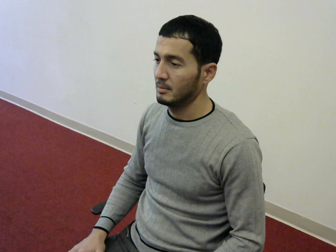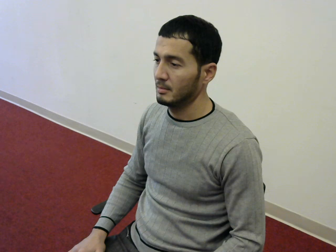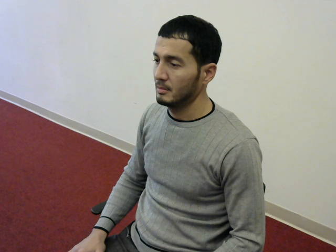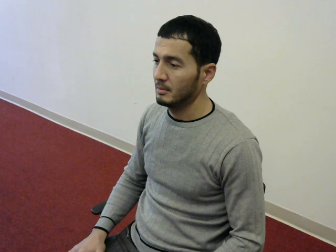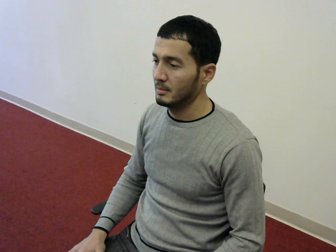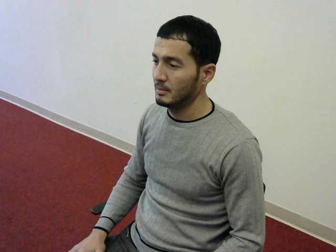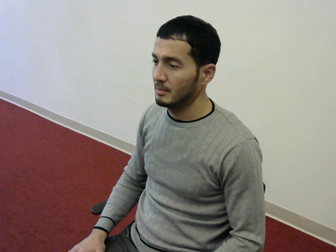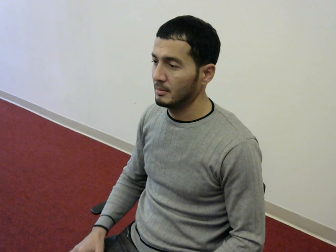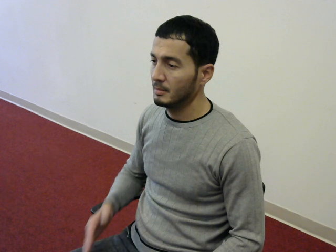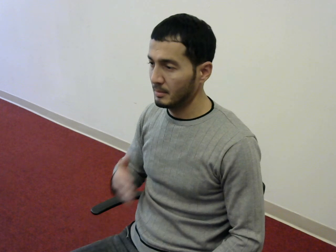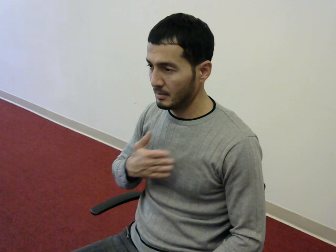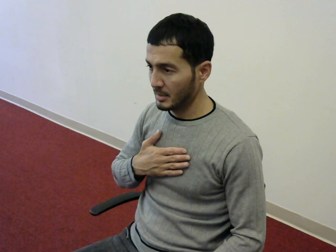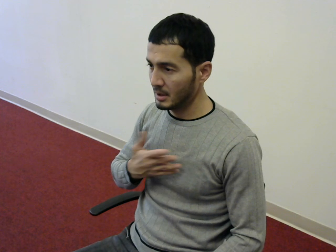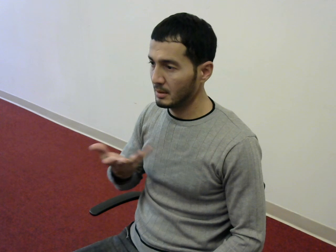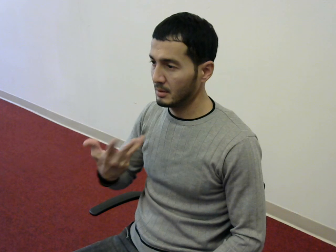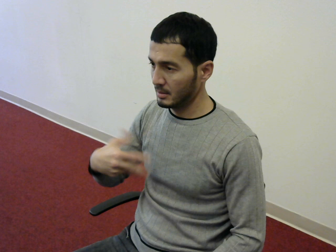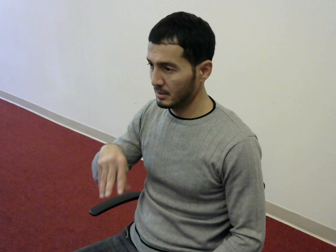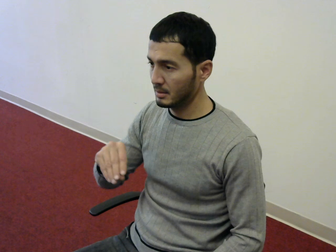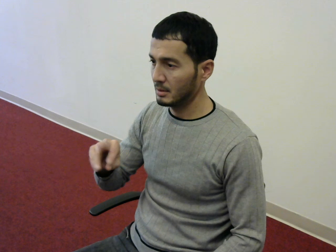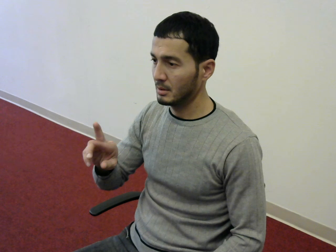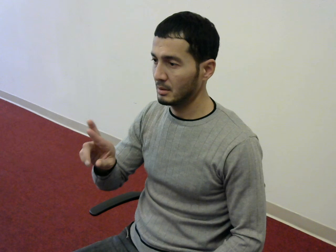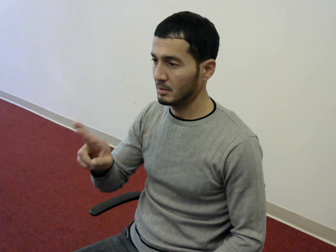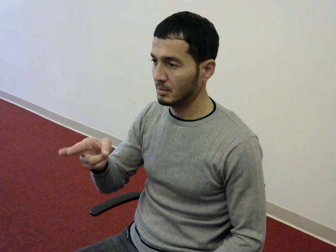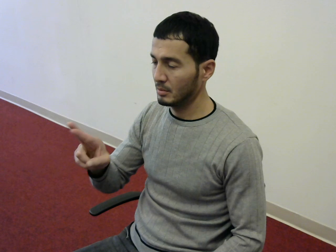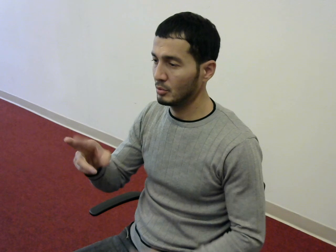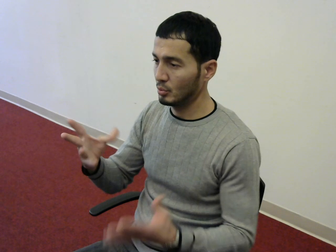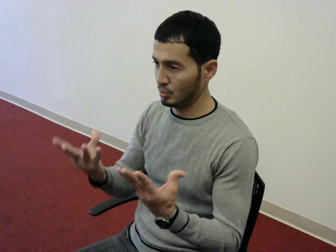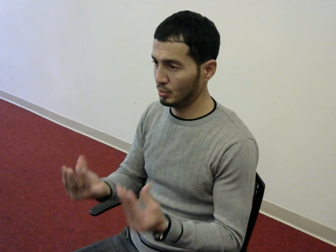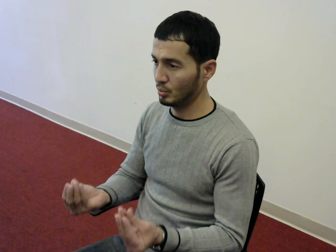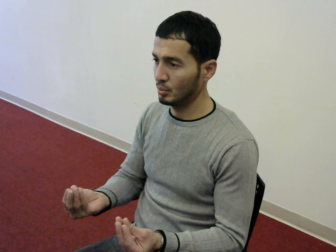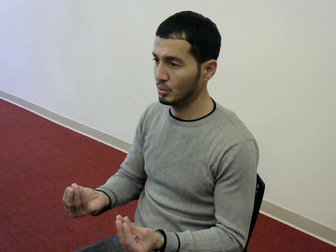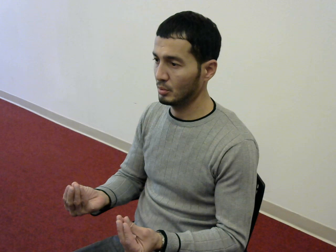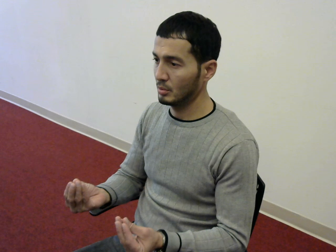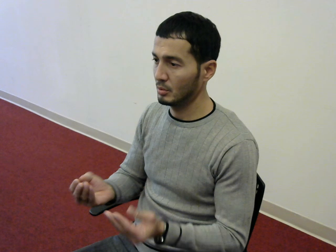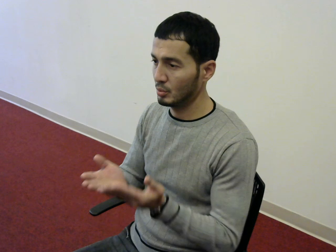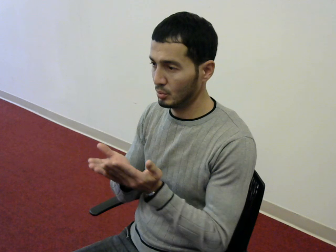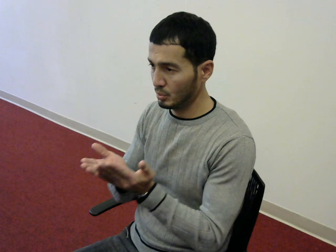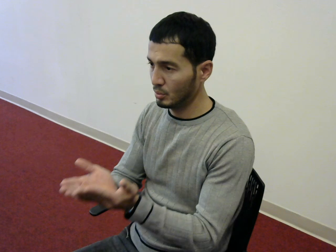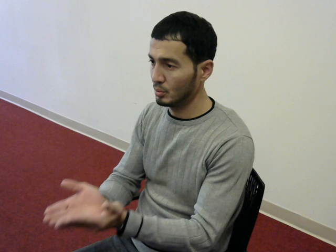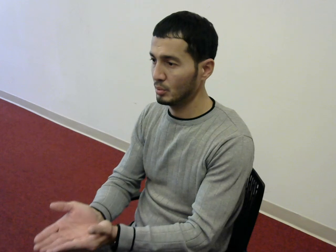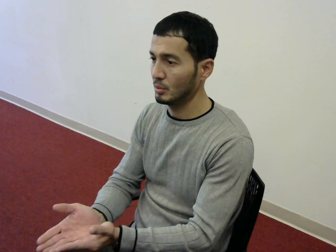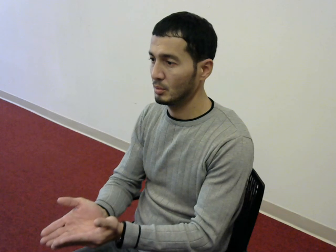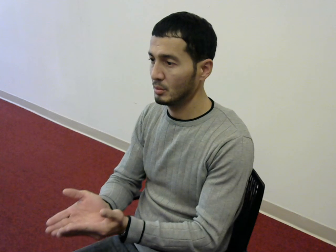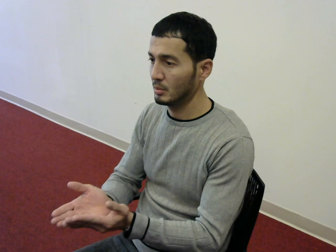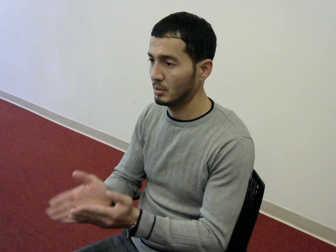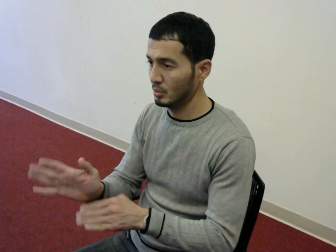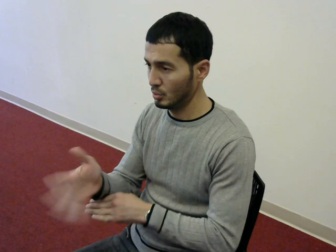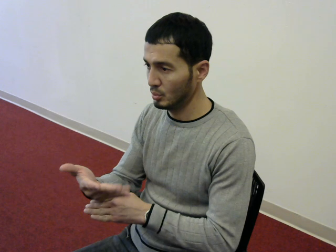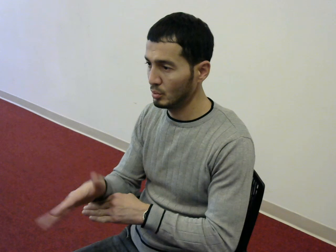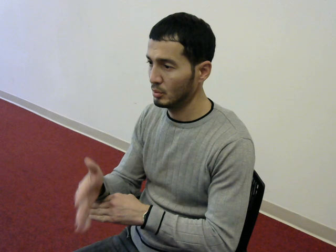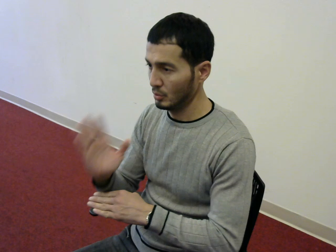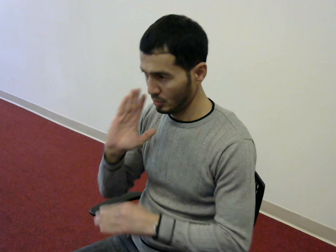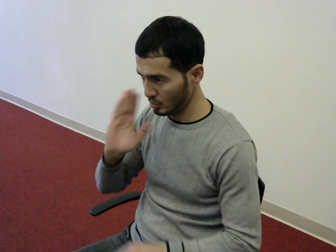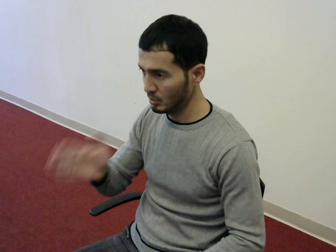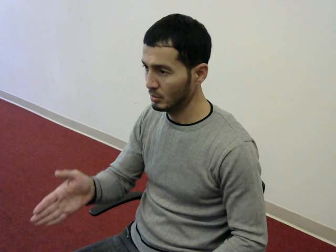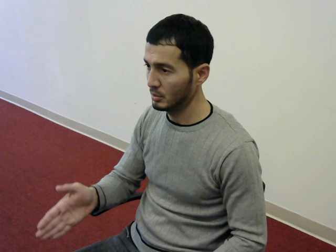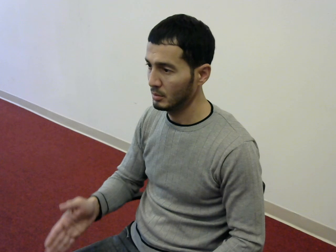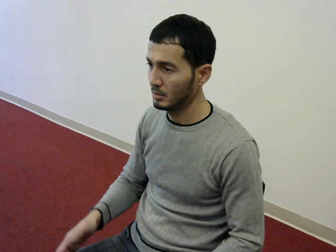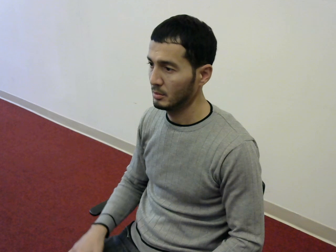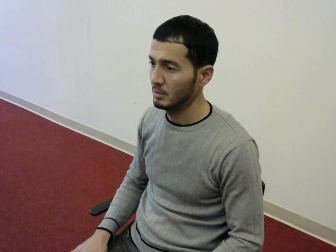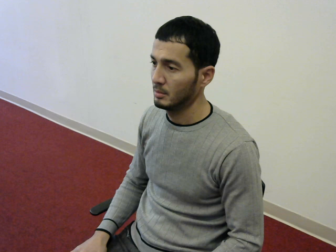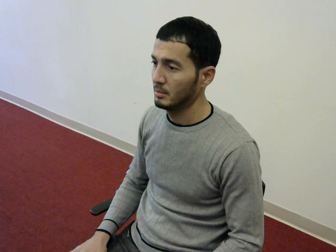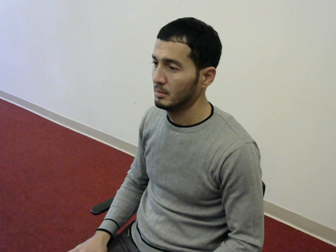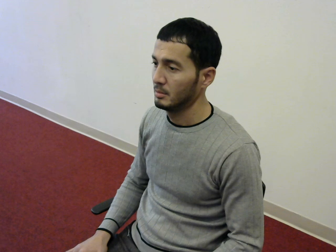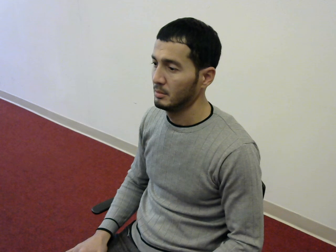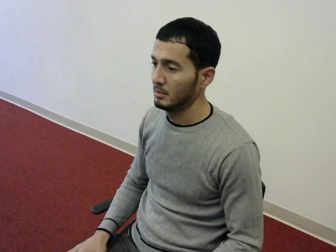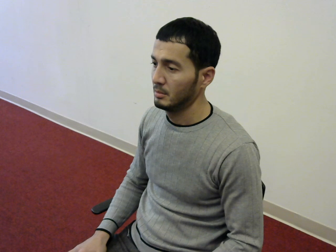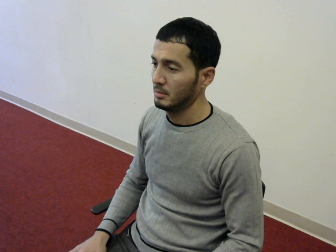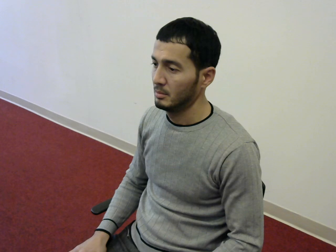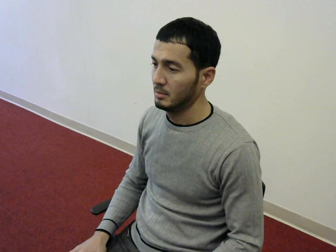Biz cümə günü gəmi gəzintisində olacağıq